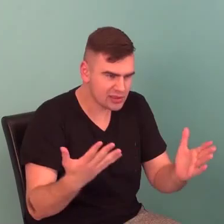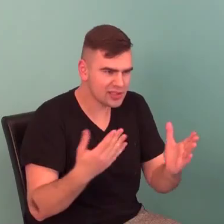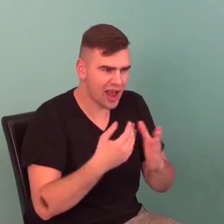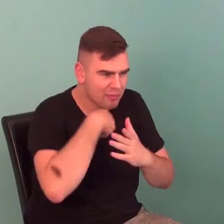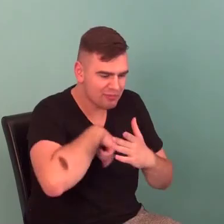Zjadł.